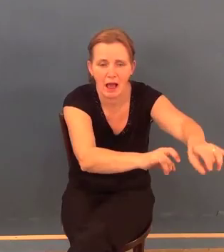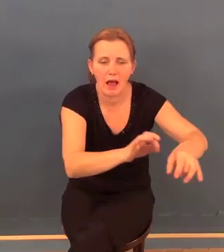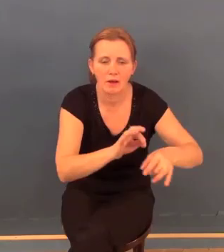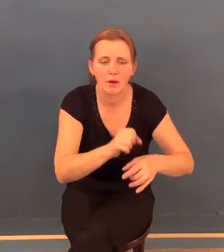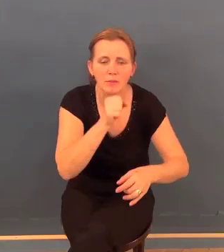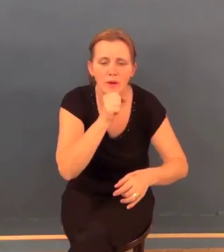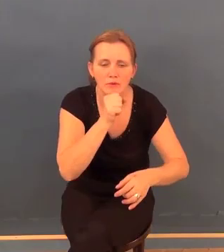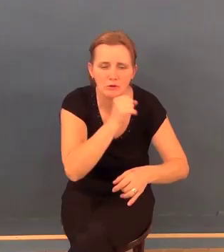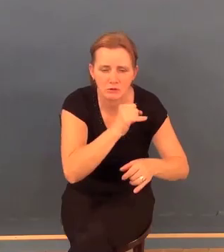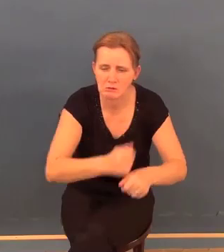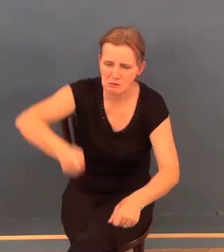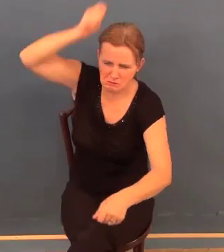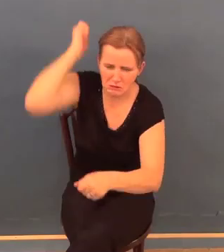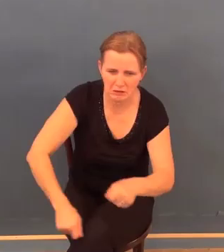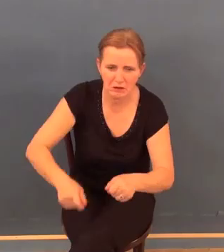Przychodzi babcia i przepędza kota.